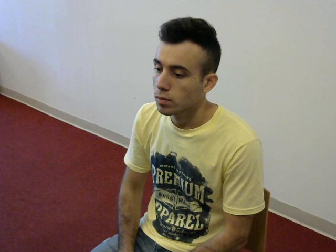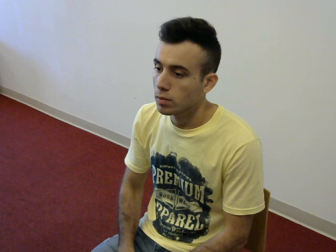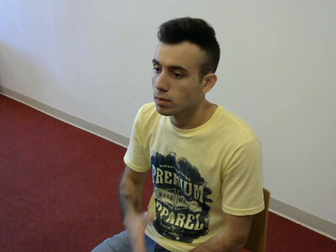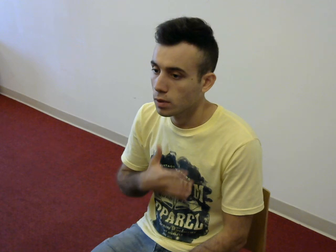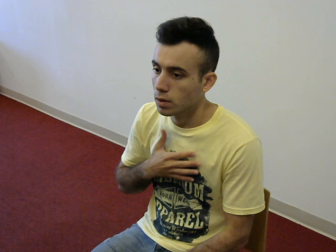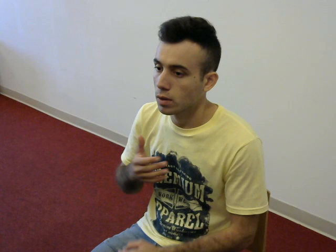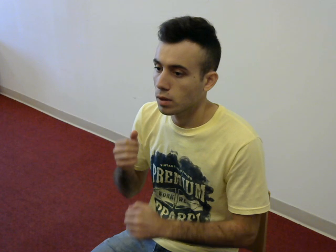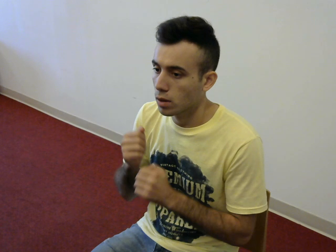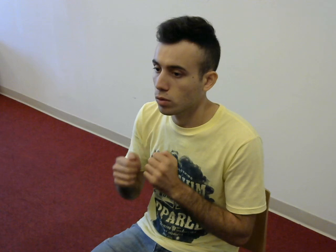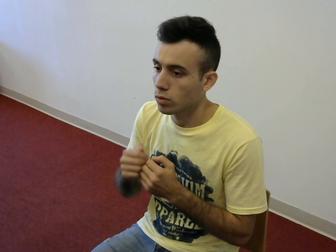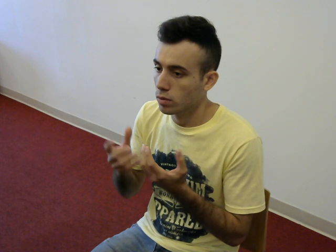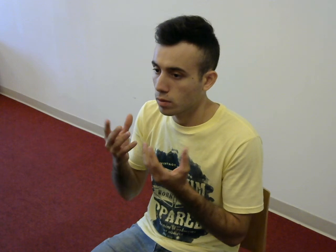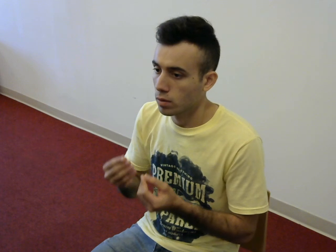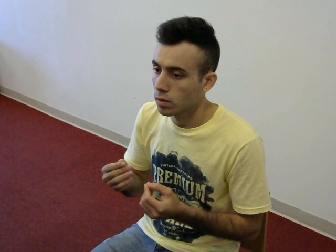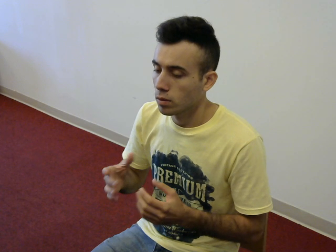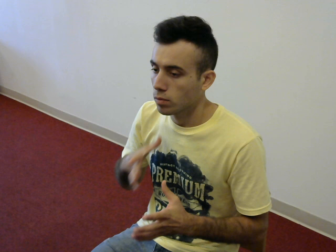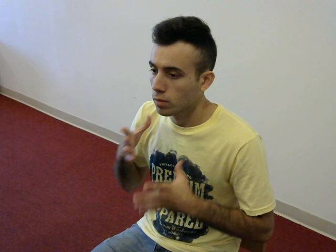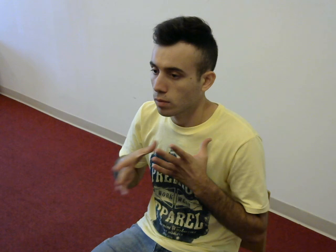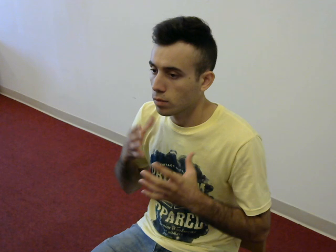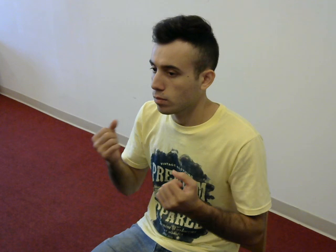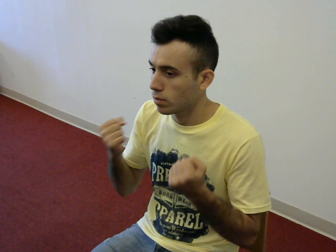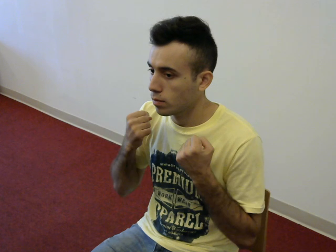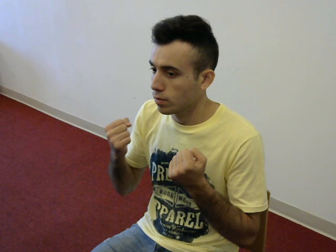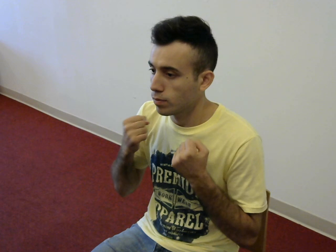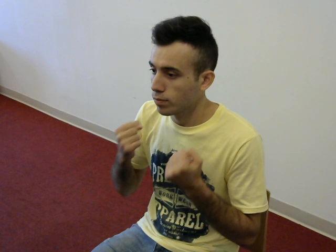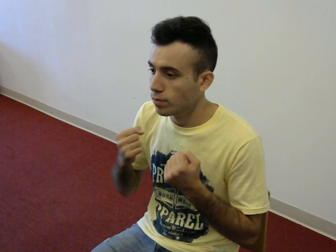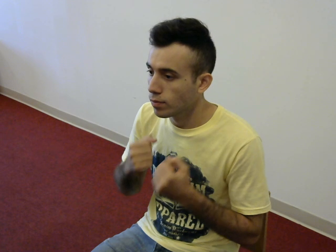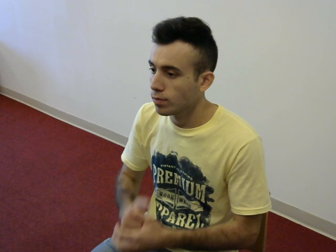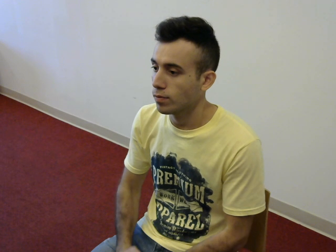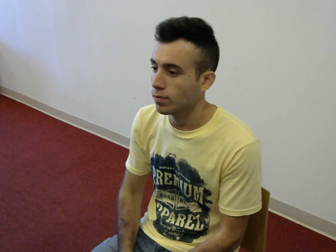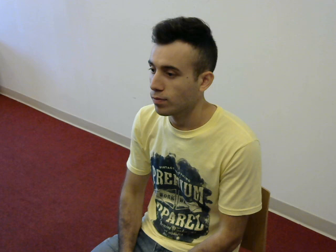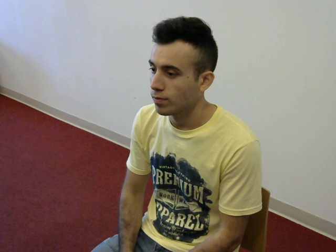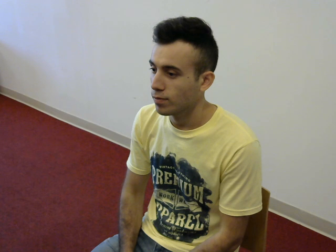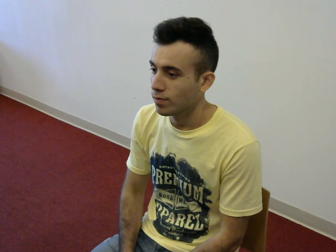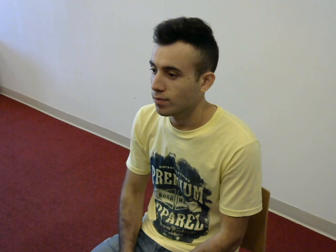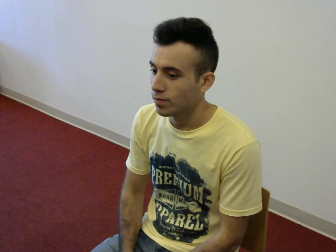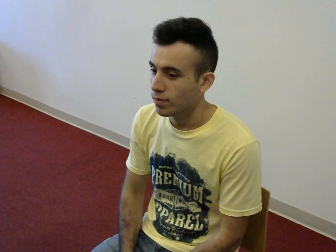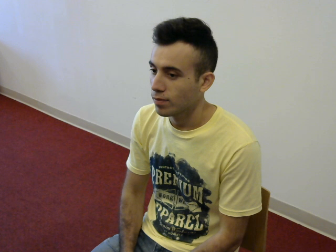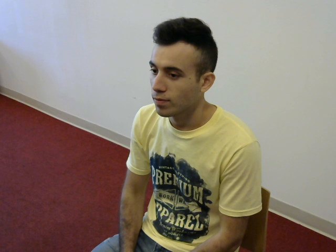Mən hər gün idman edirəm